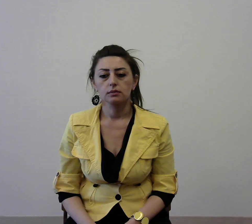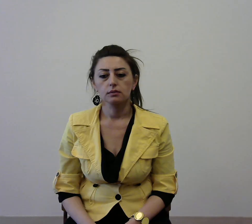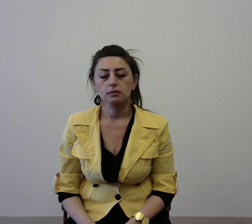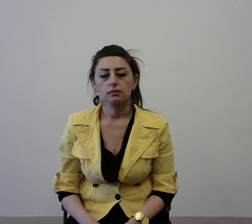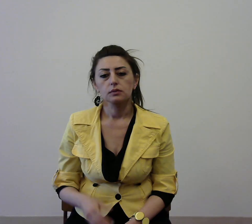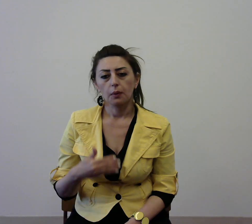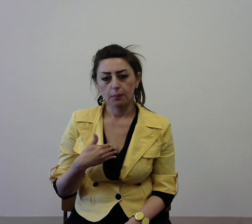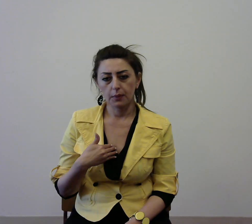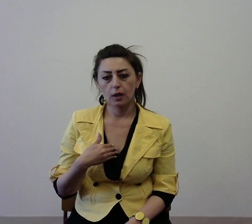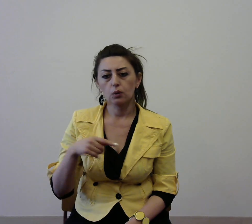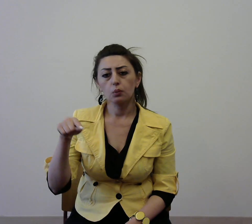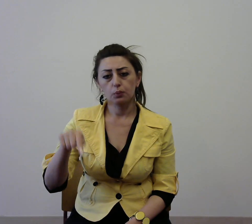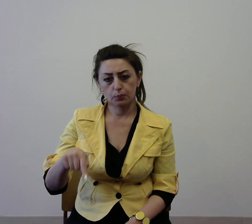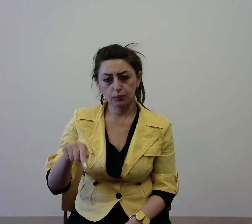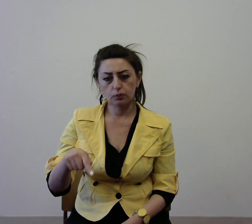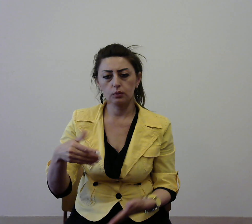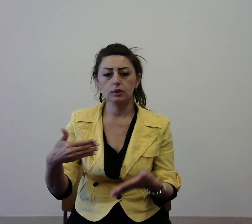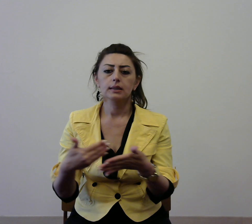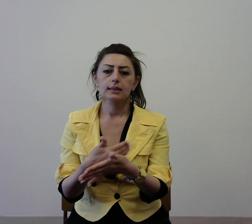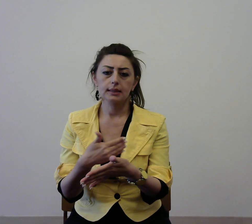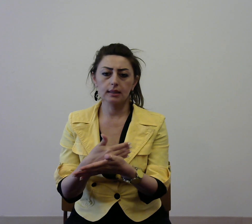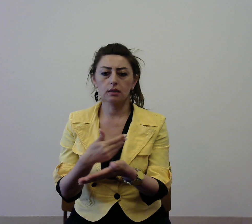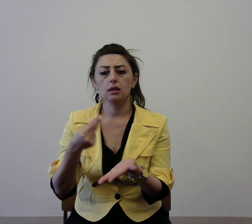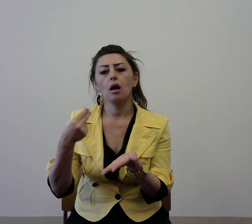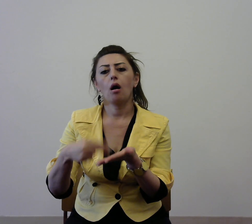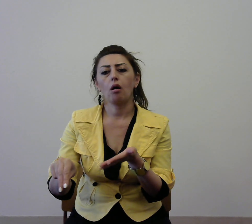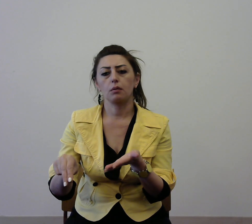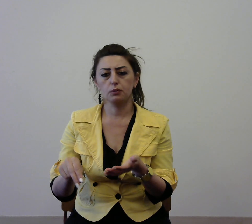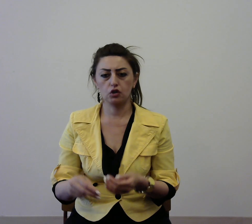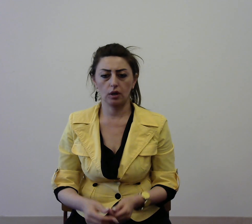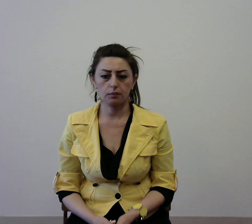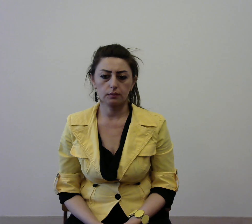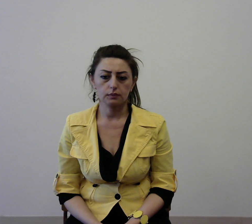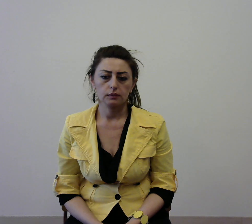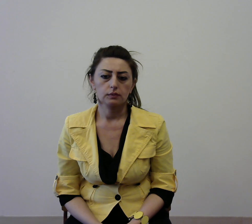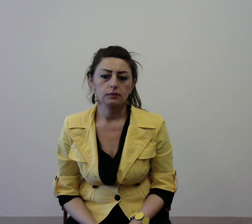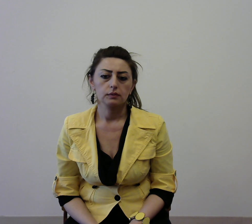Mən bunu yeni almışam